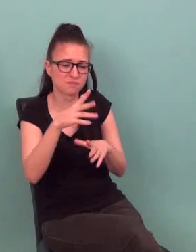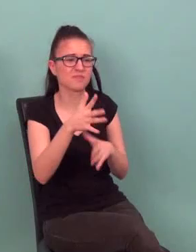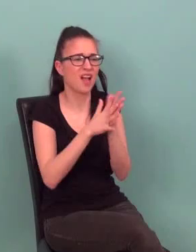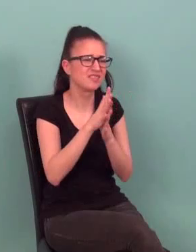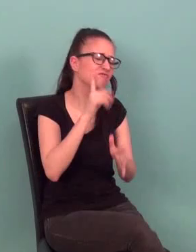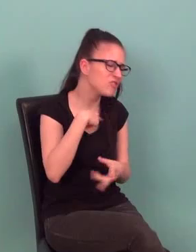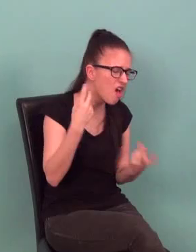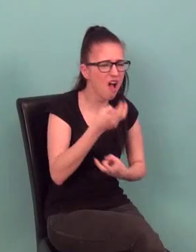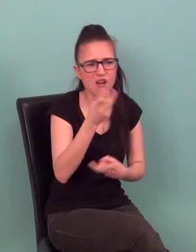Szukają nadal w lesie.